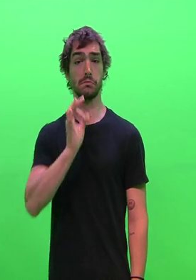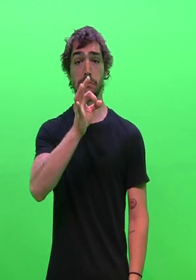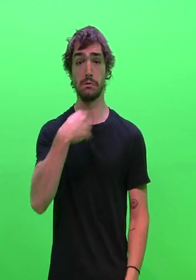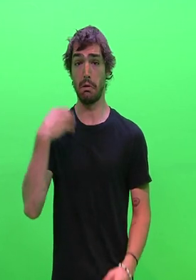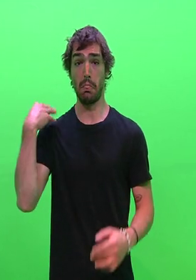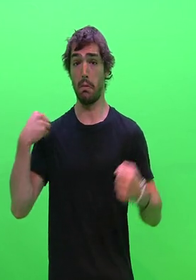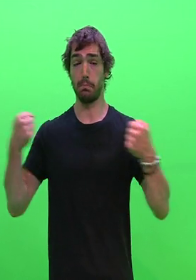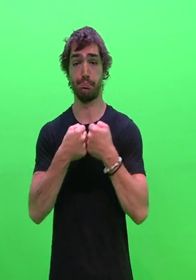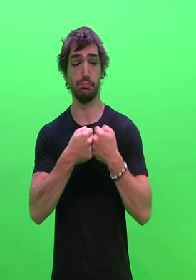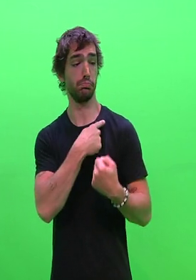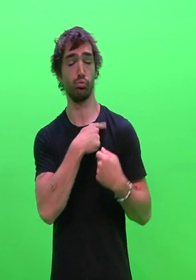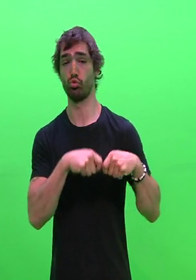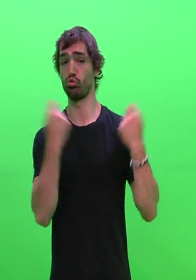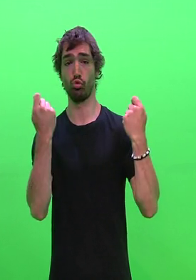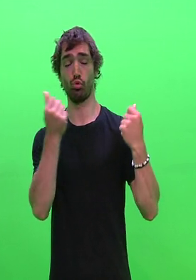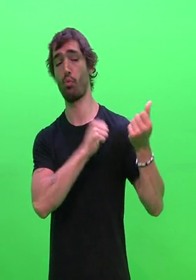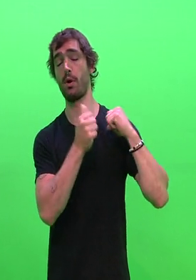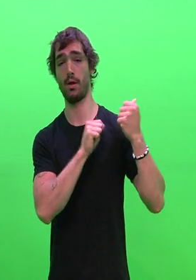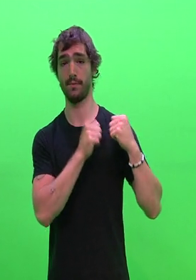Sí, fa poc vaig tenir un accident, em vaig trencar l'espatlla i em van operar.